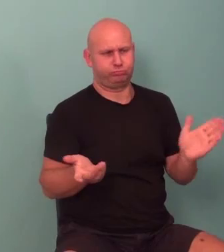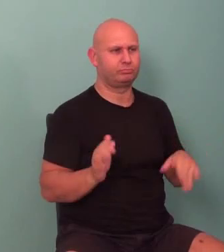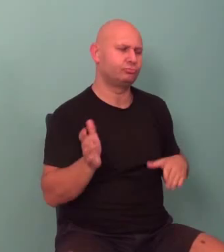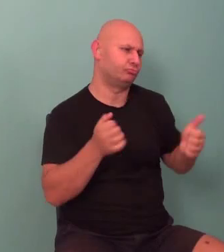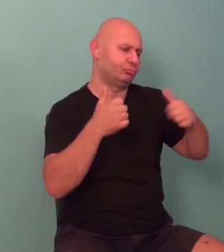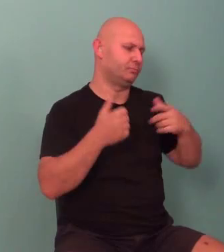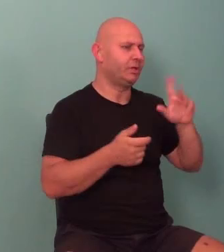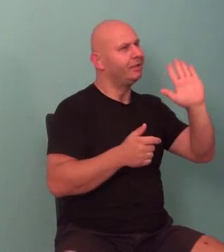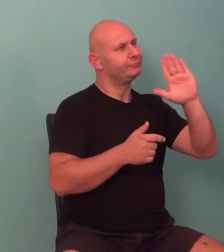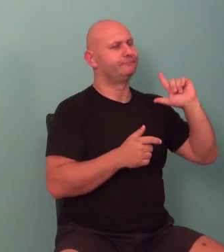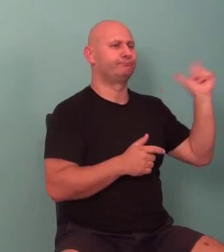Babcia mówi: "Super!" i odchodzi.